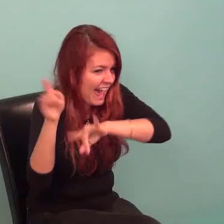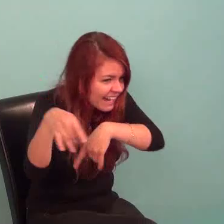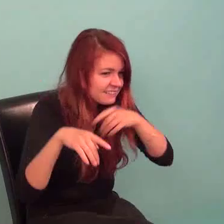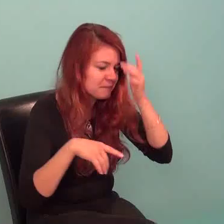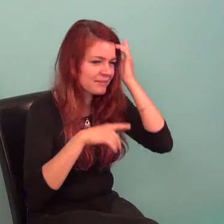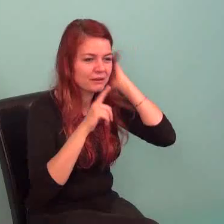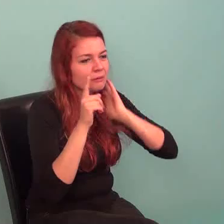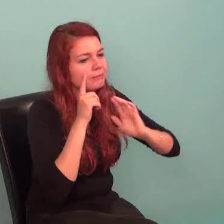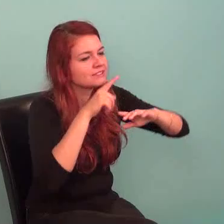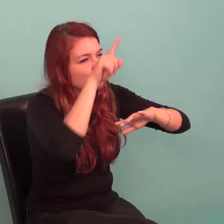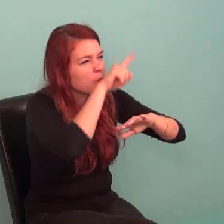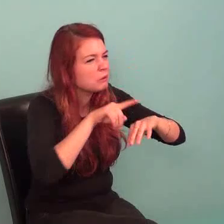Chłopiec widzi dziuplę w drzewie.